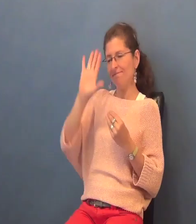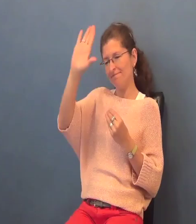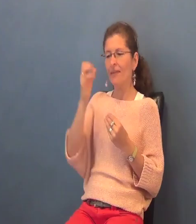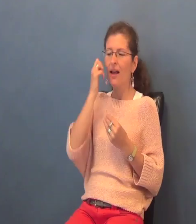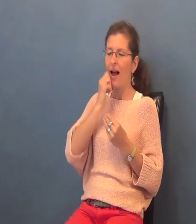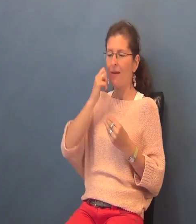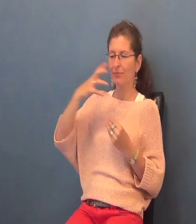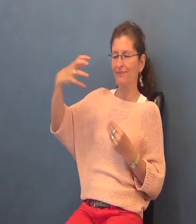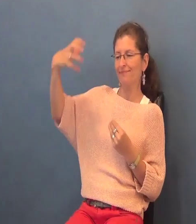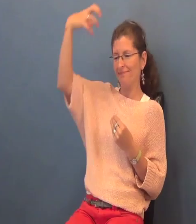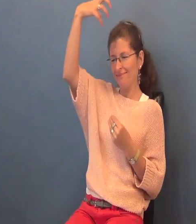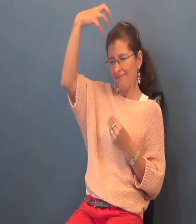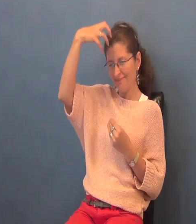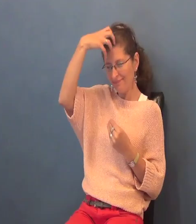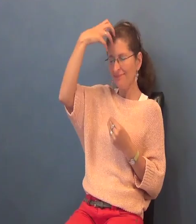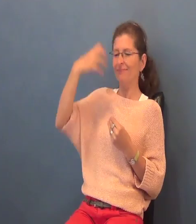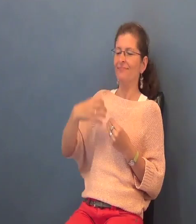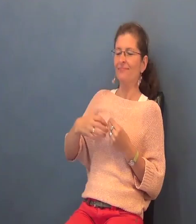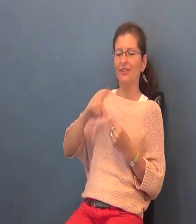Syn ustawia tatę z jabłkiem na głowie.